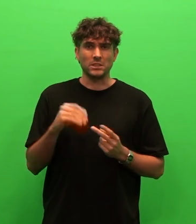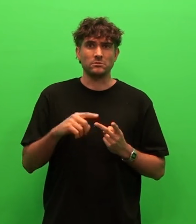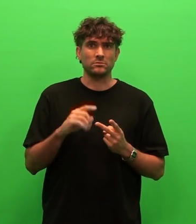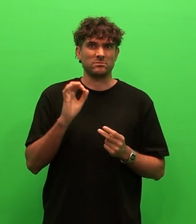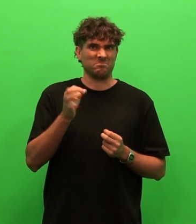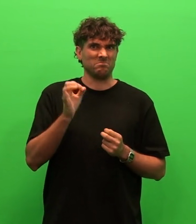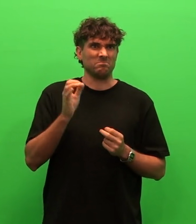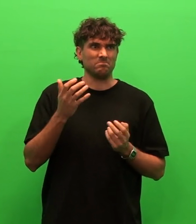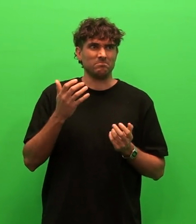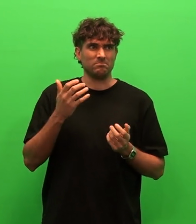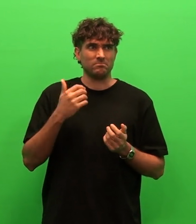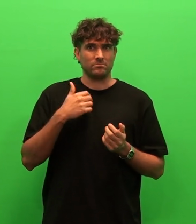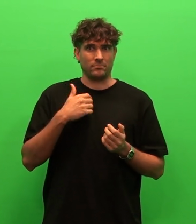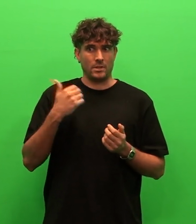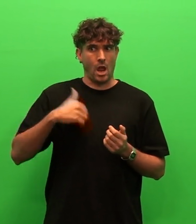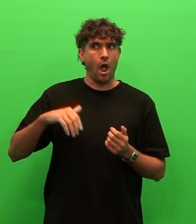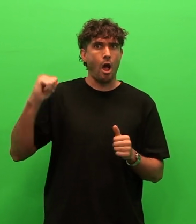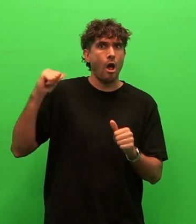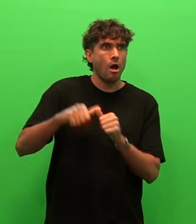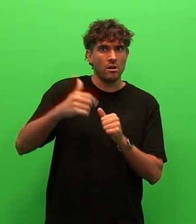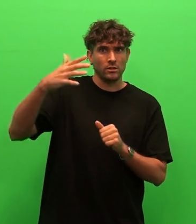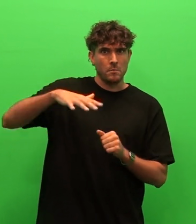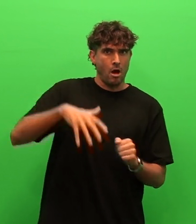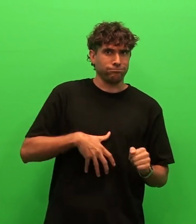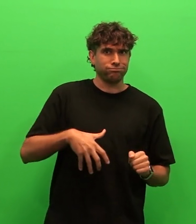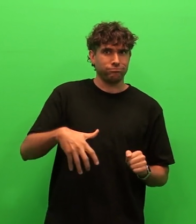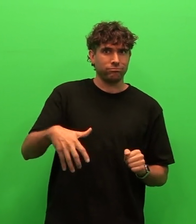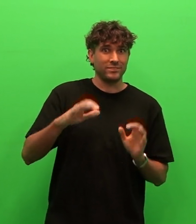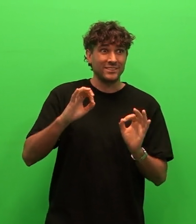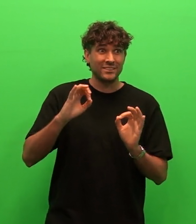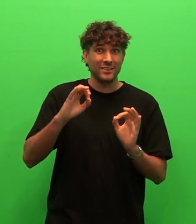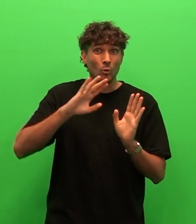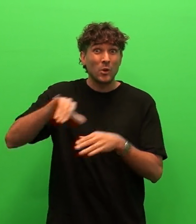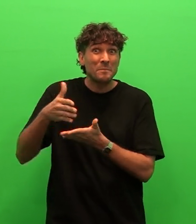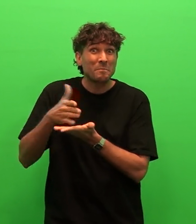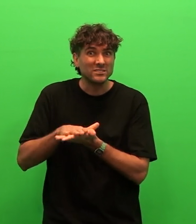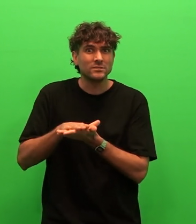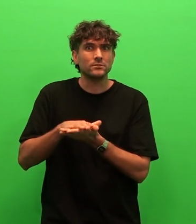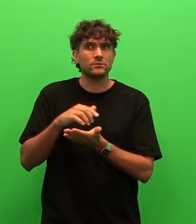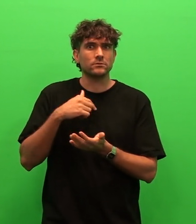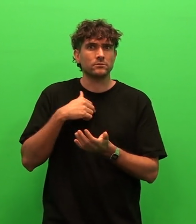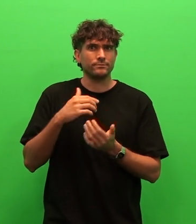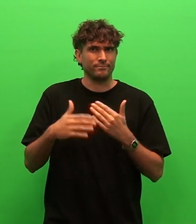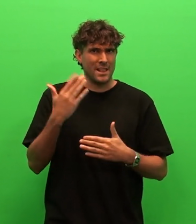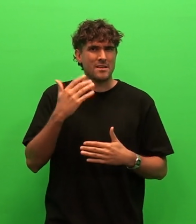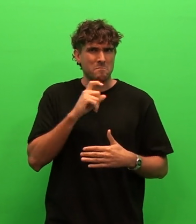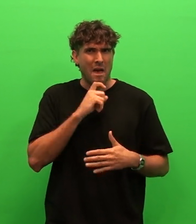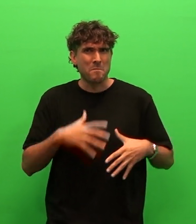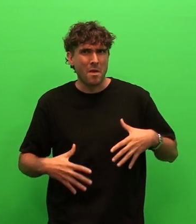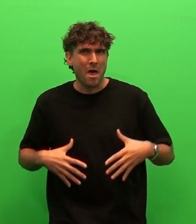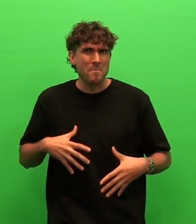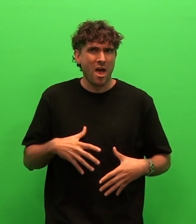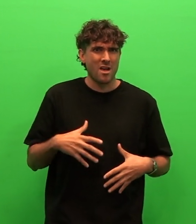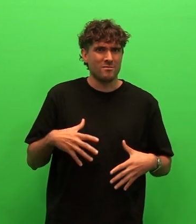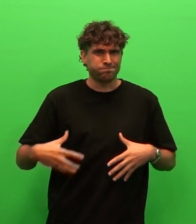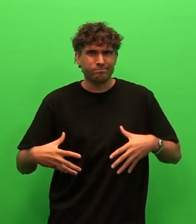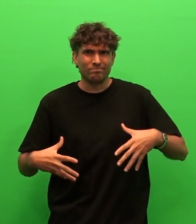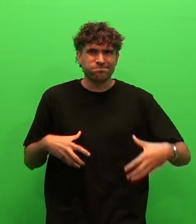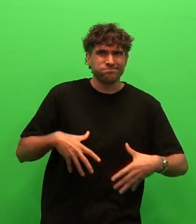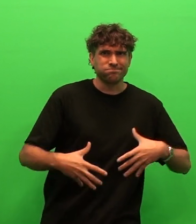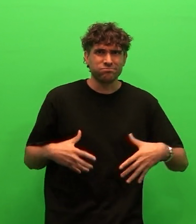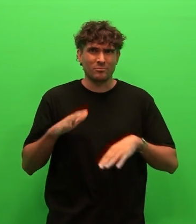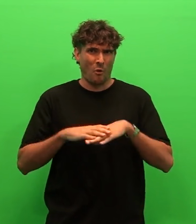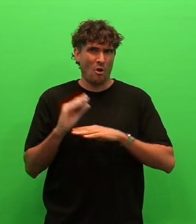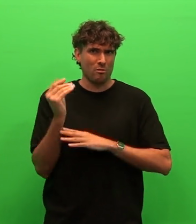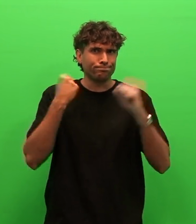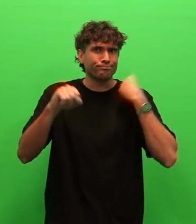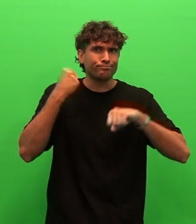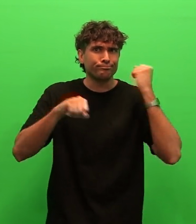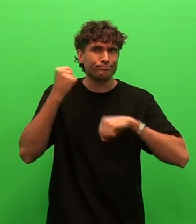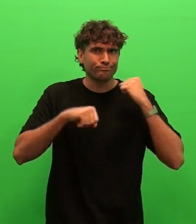Sí, ja fa cinc mesos que estic embarassada, però l'últim mes m'ha començat a fer mal la panxa en diferents zones, perquè el nadó es mou molt.